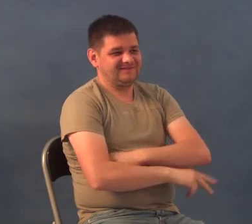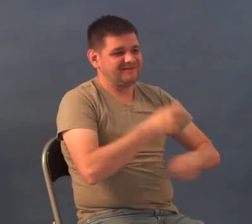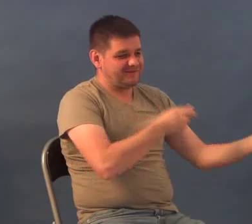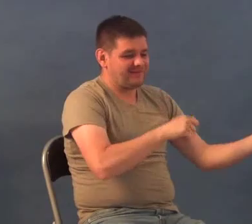Tak, namawia.